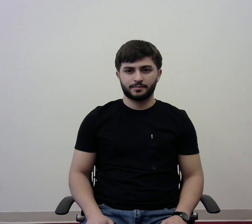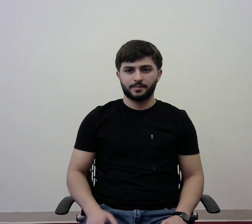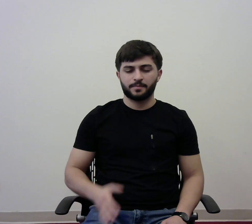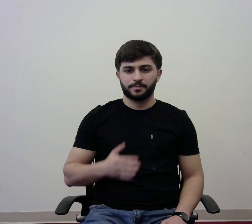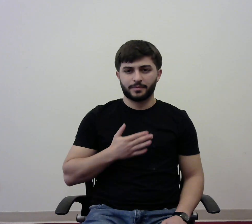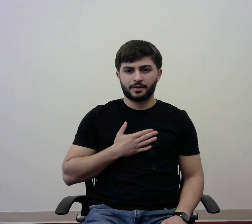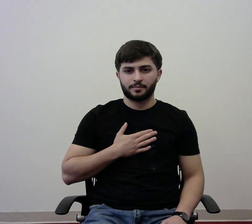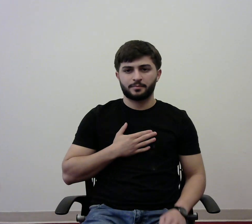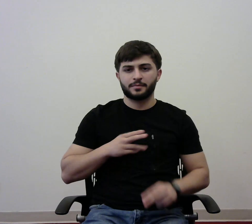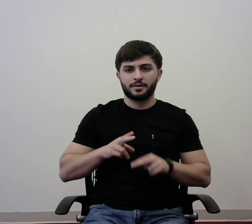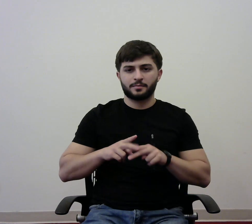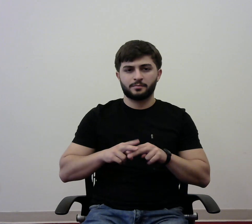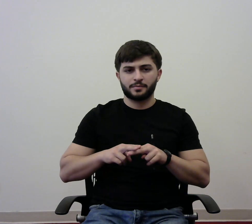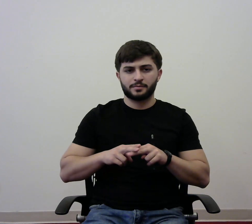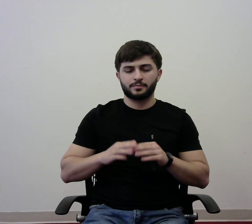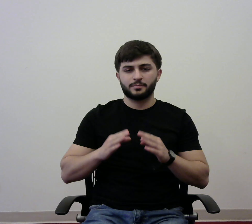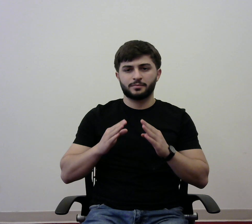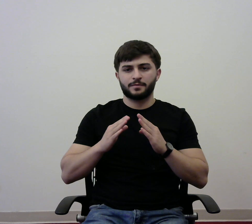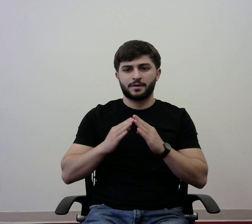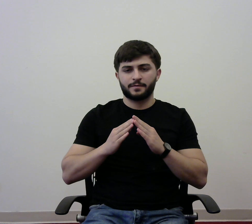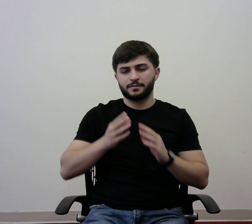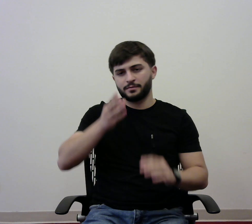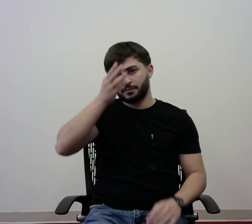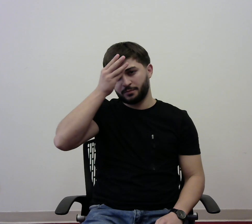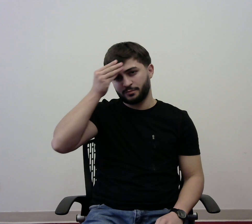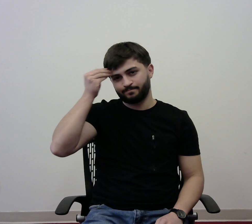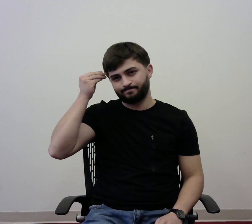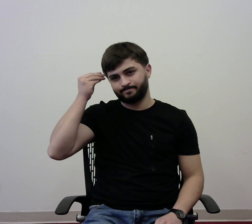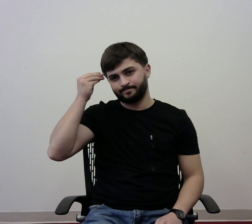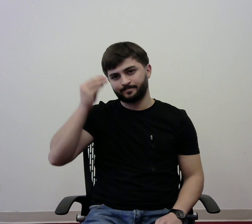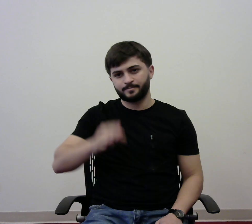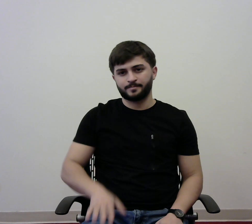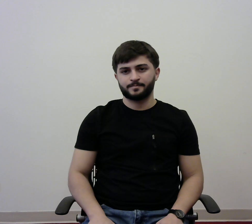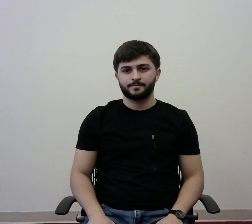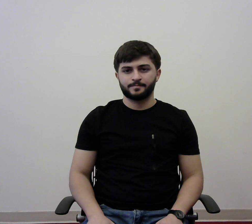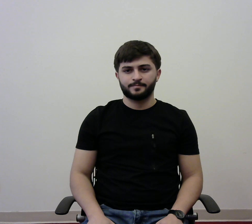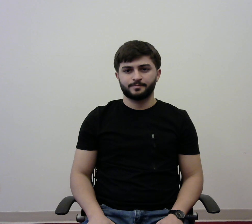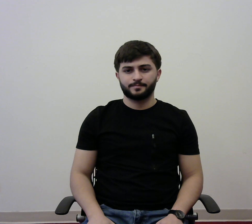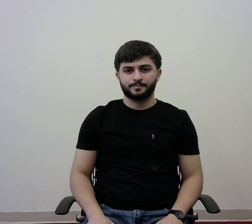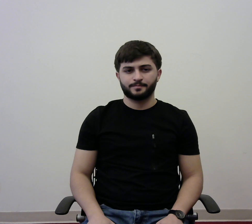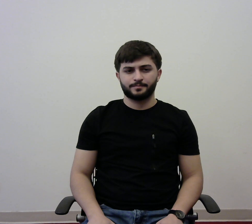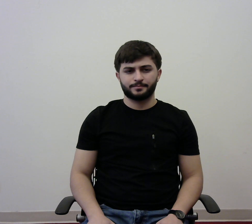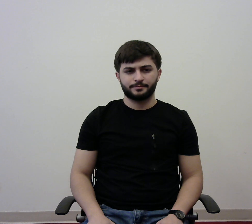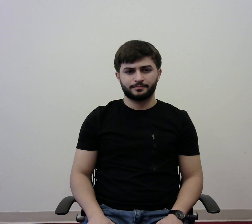Mən şəxsiyyət vəsiqəsini evdə unutmuşam